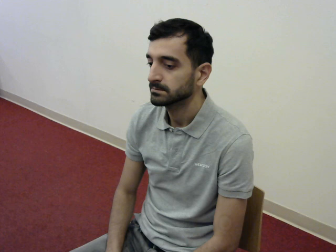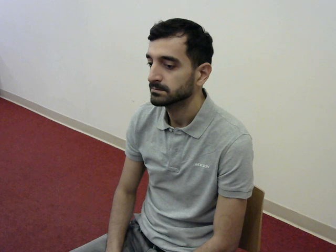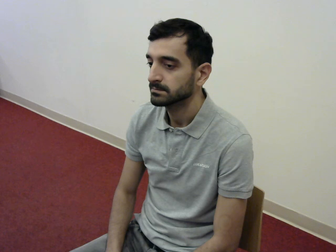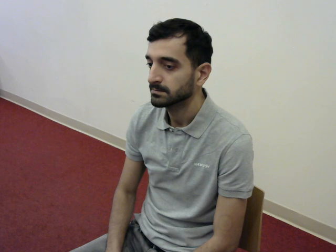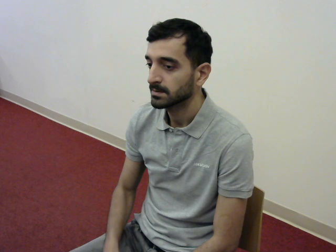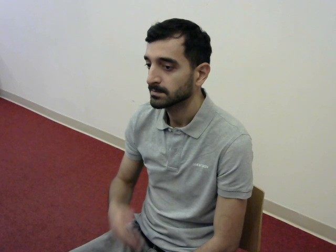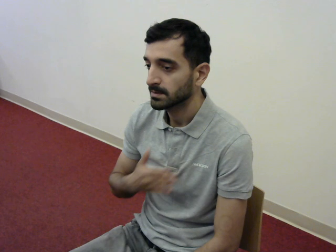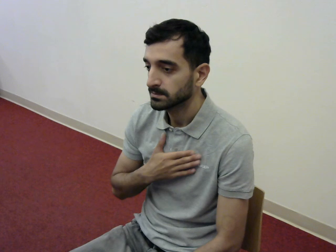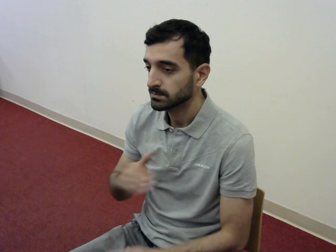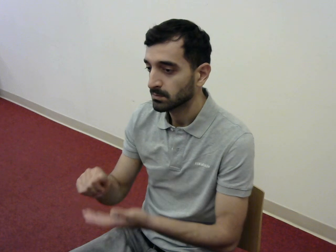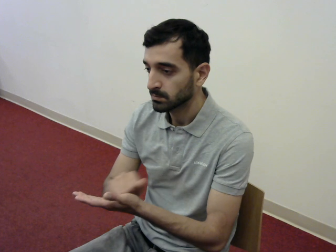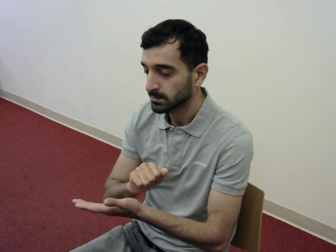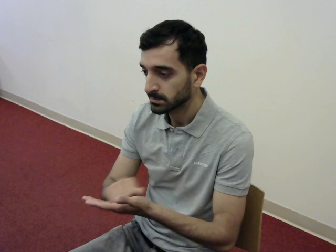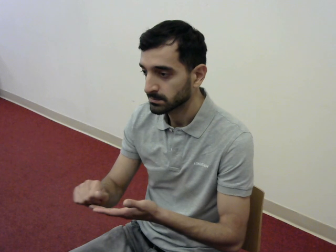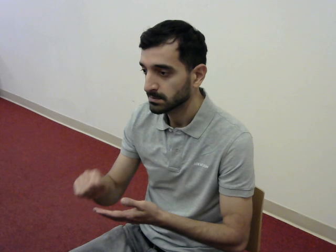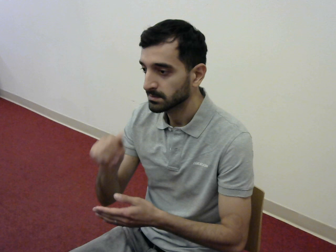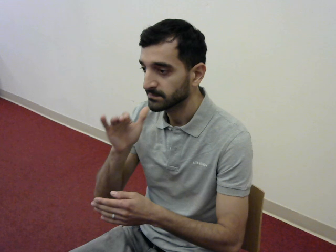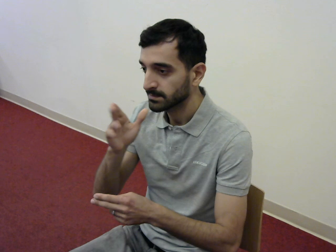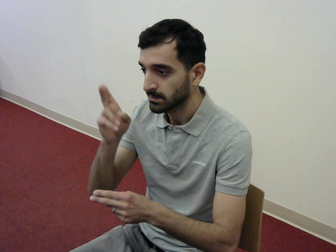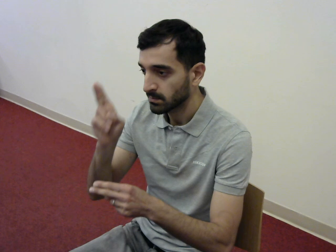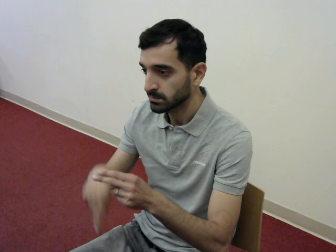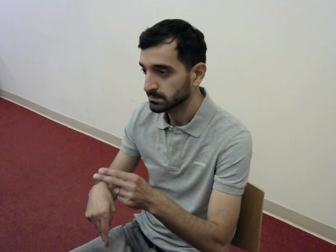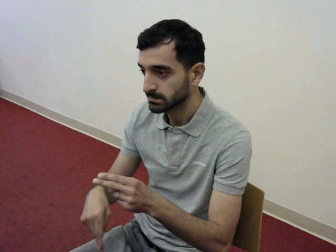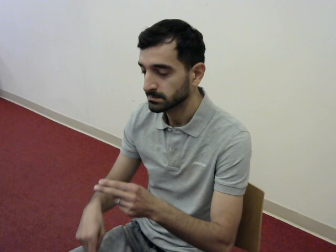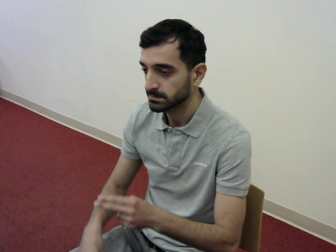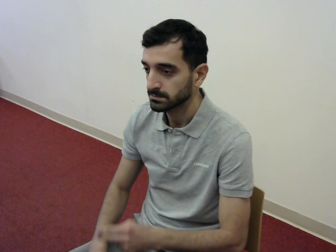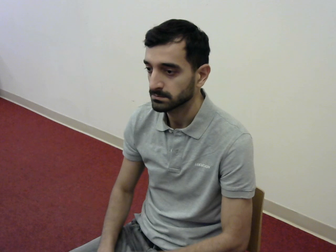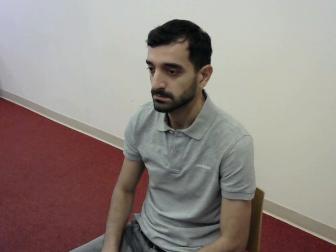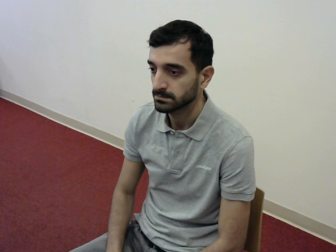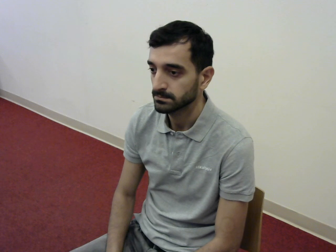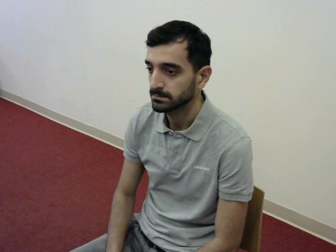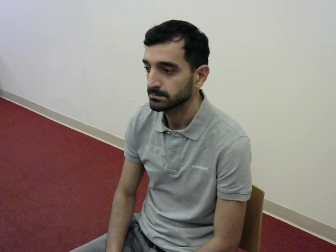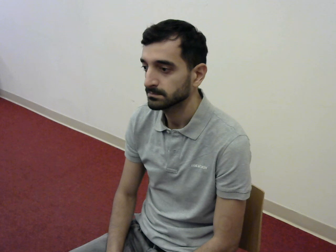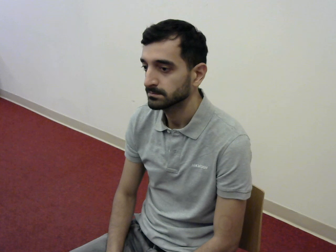Mənim sənədimin vaxtı bitib